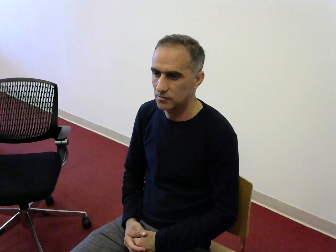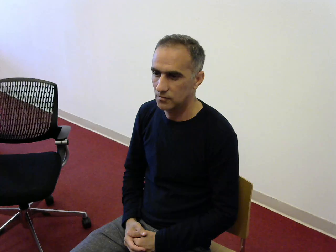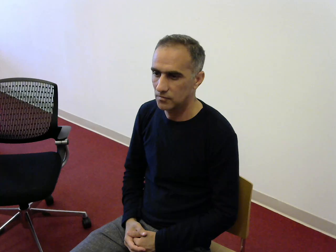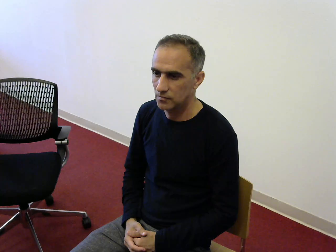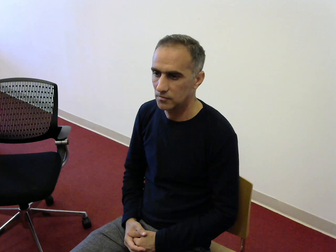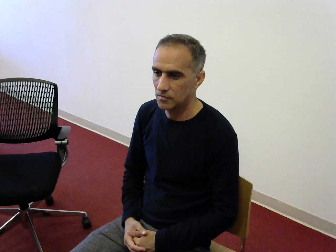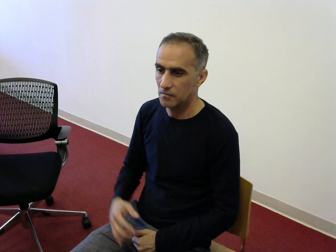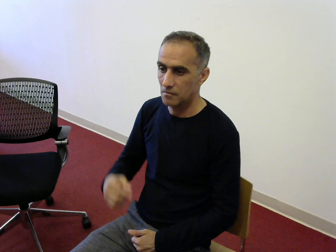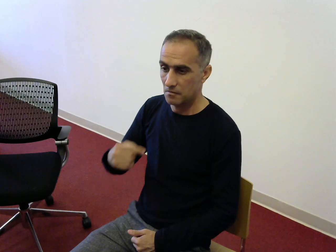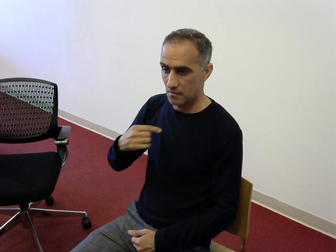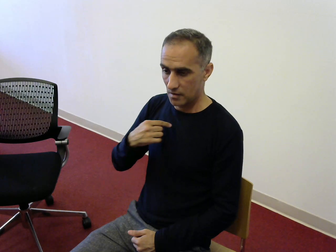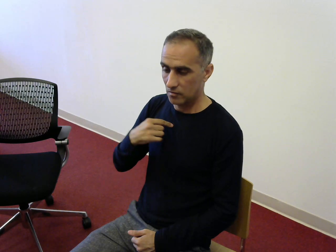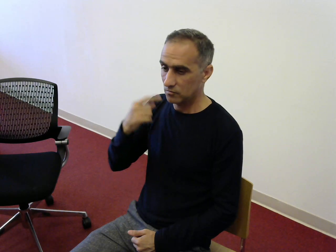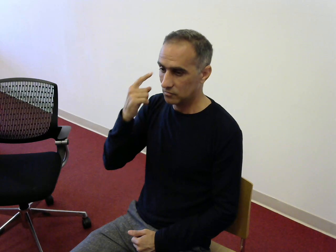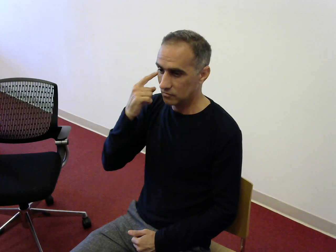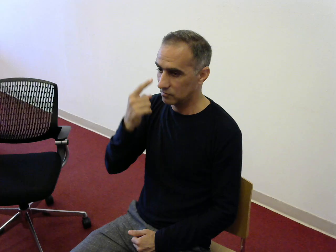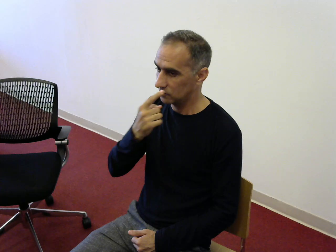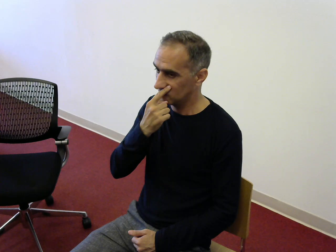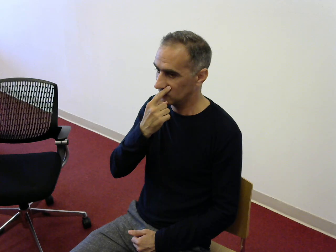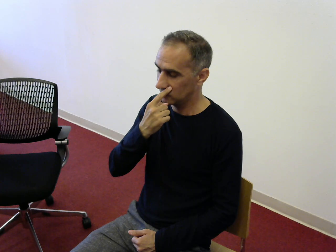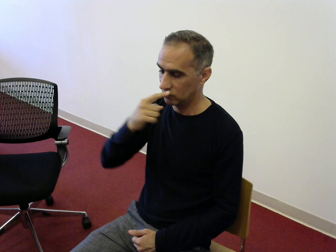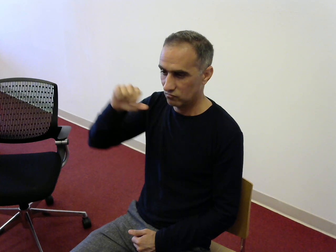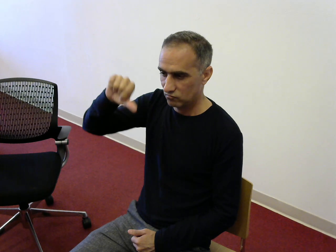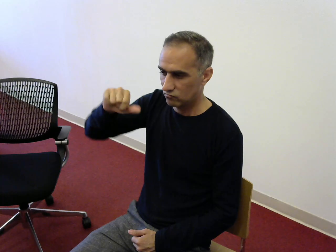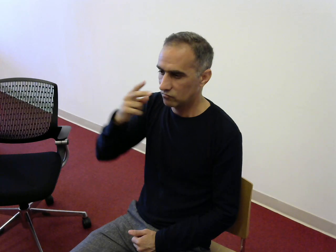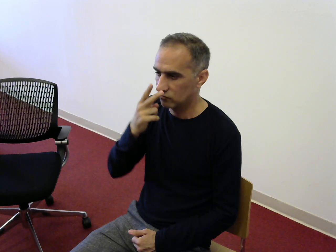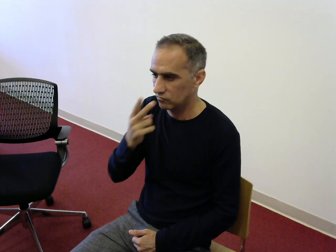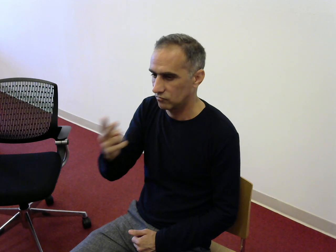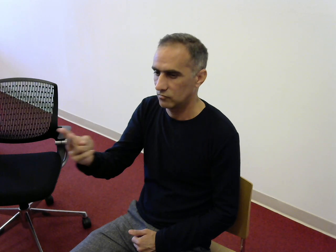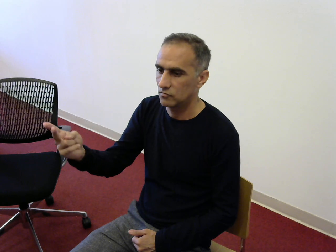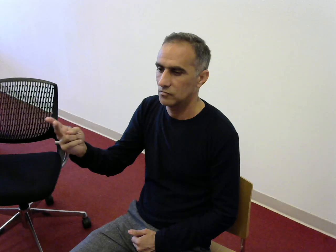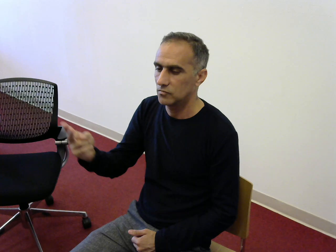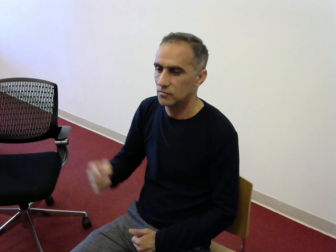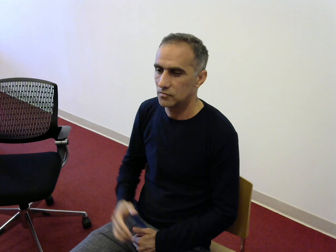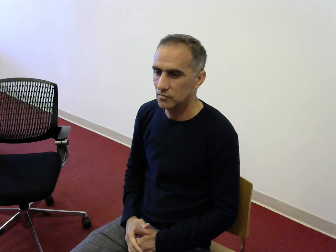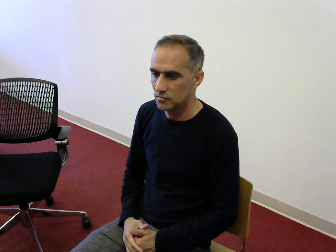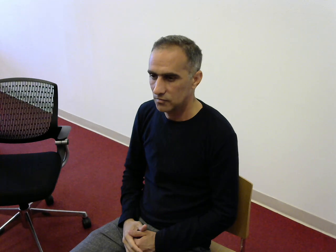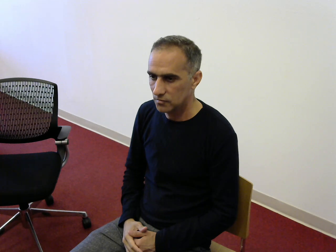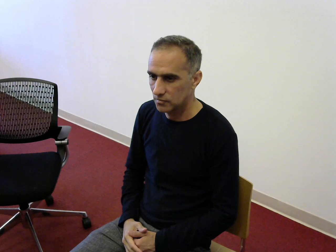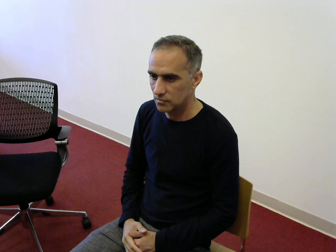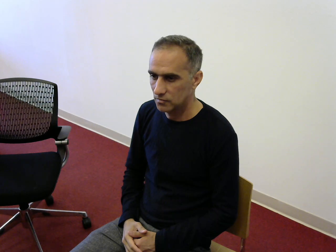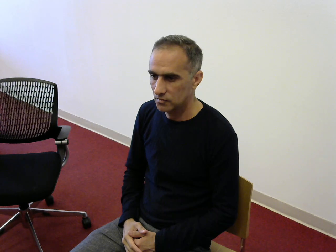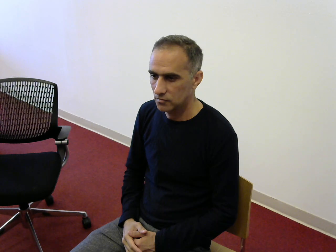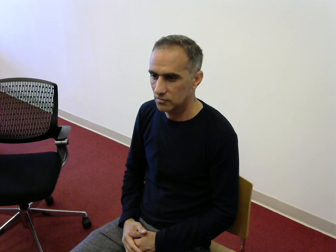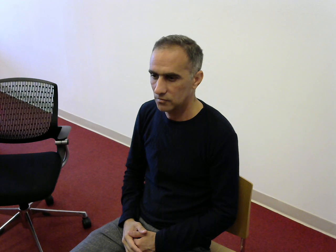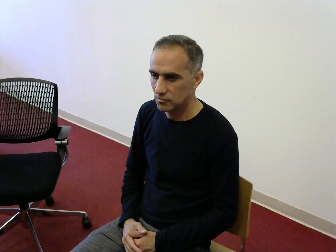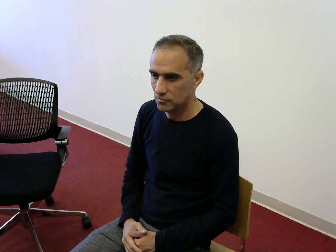Mənim gözüm pis görür